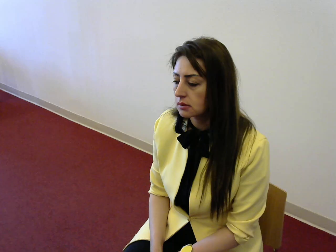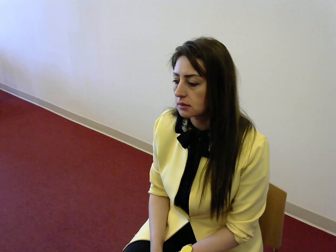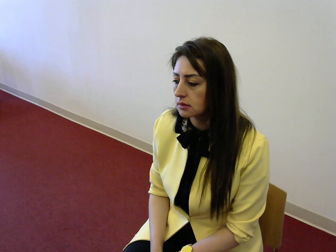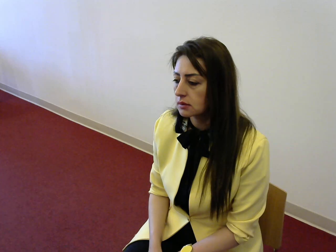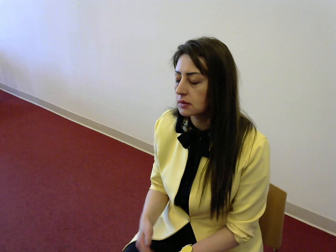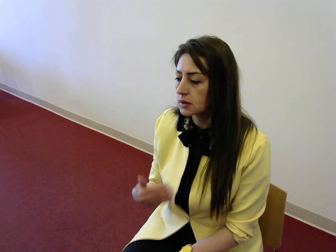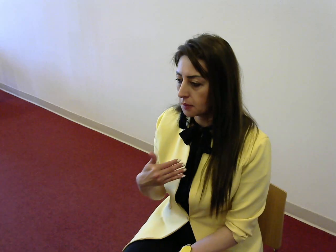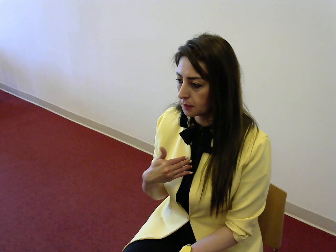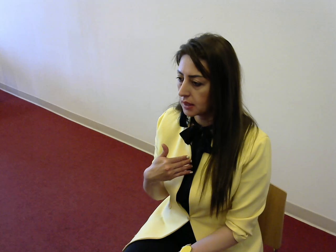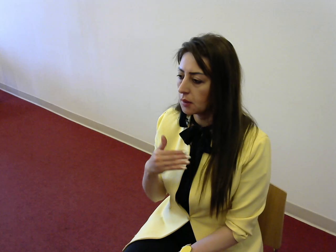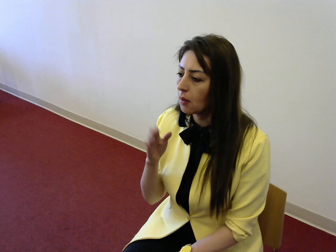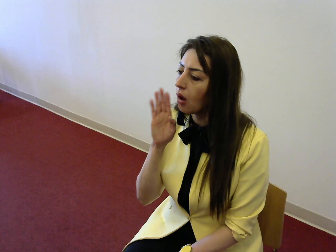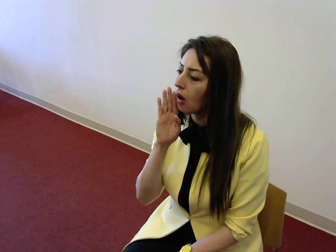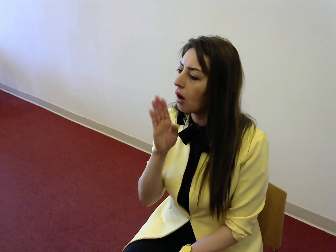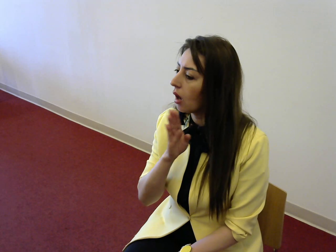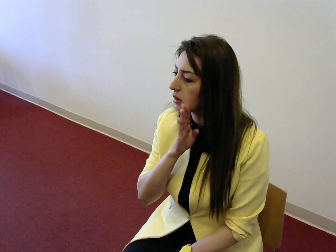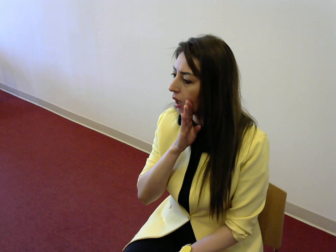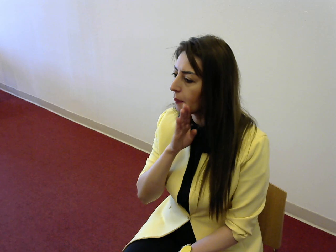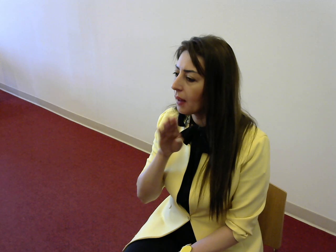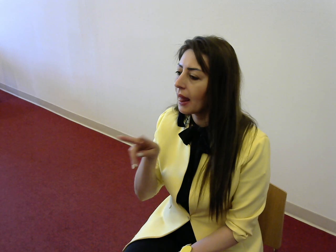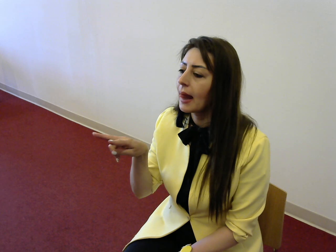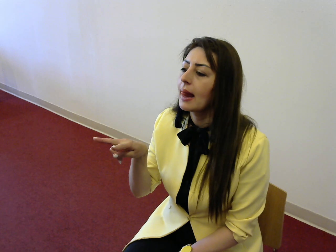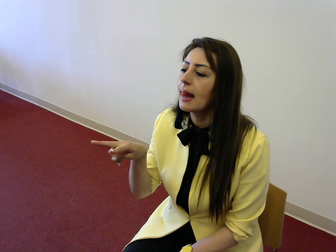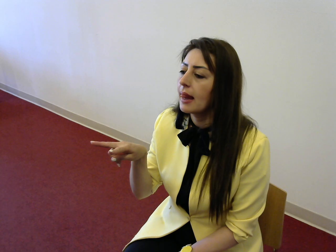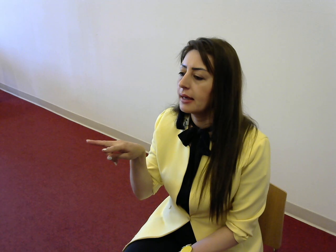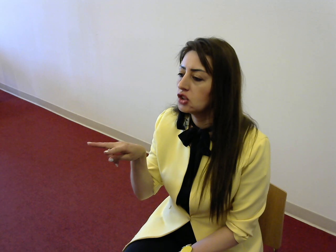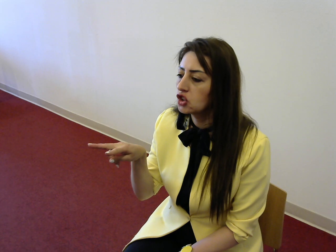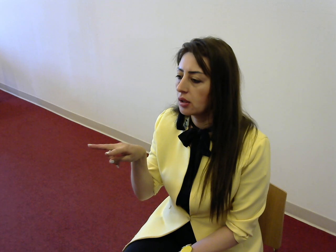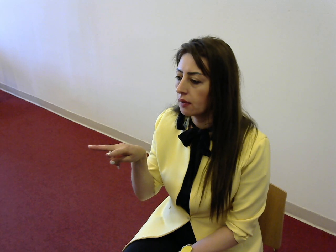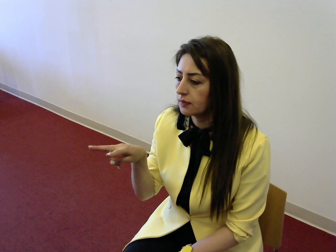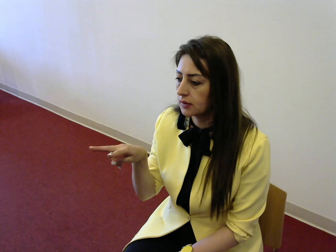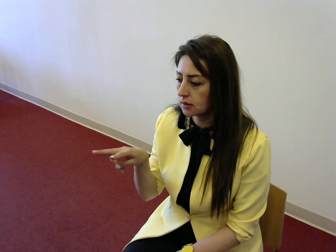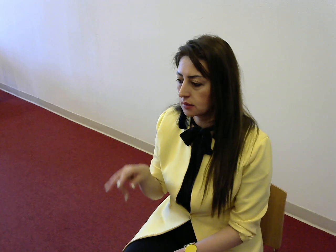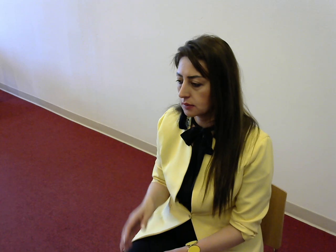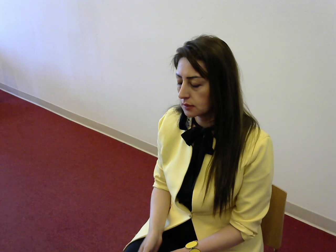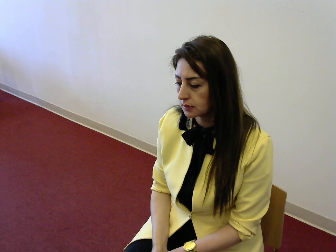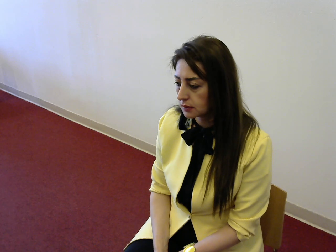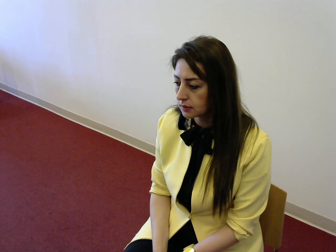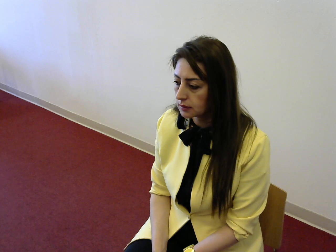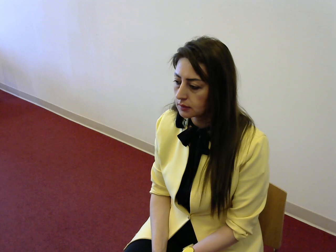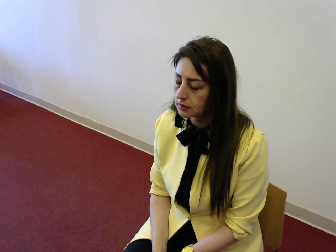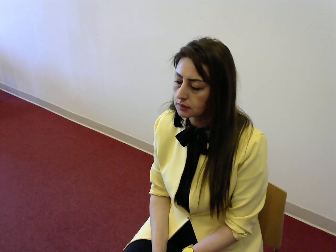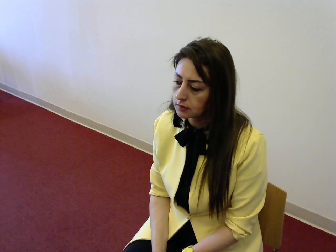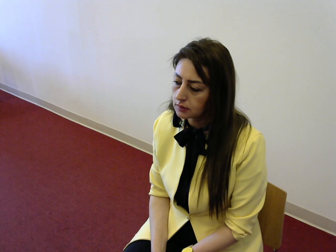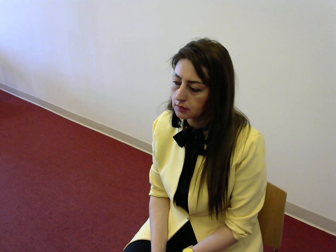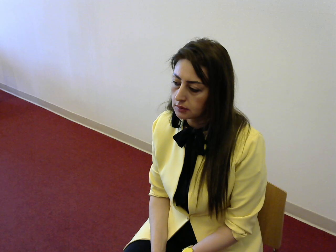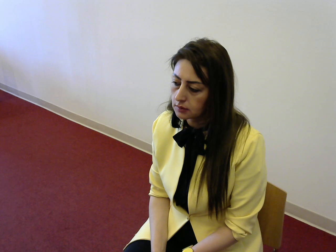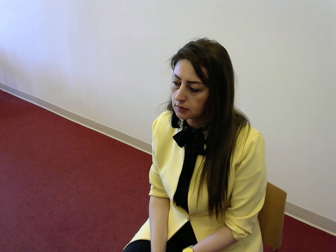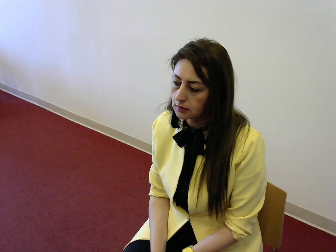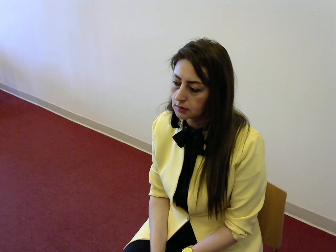Mənim anam Lənkərandandır